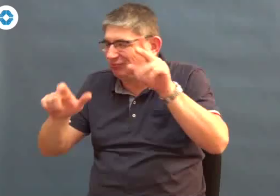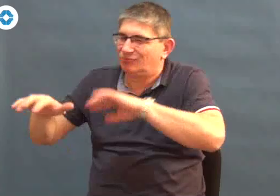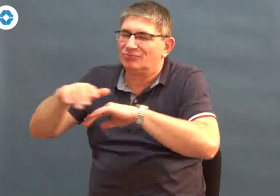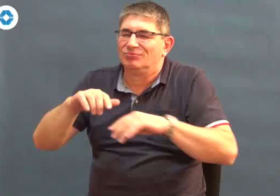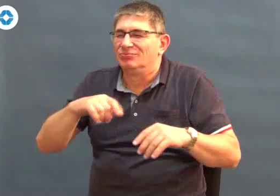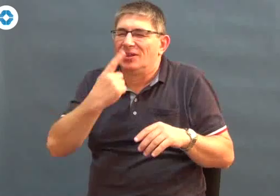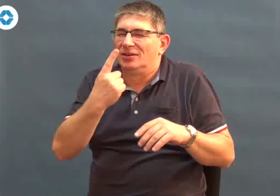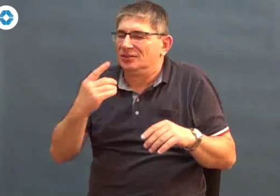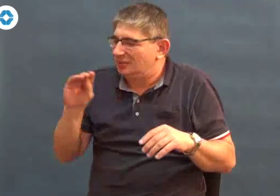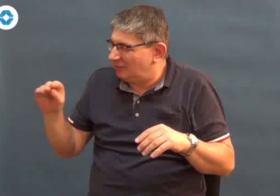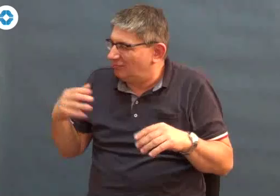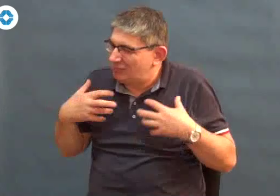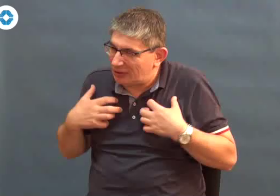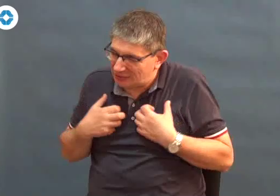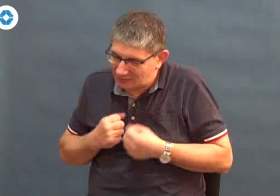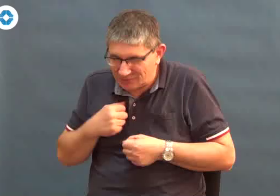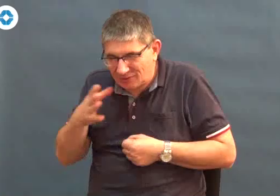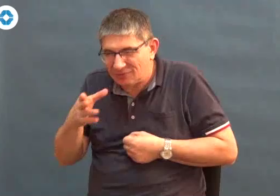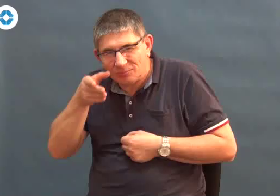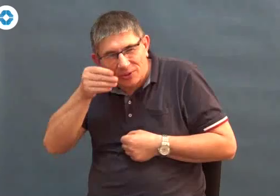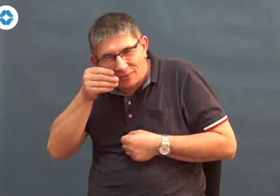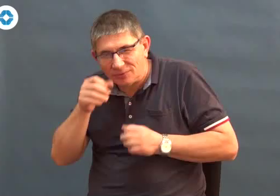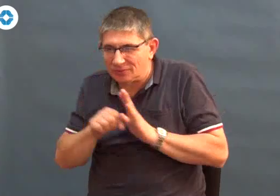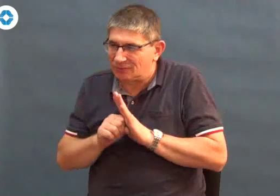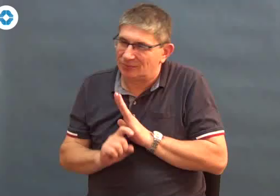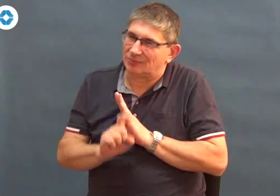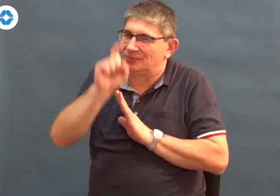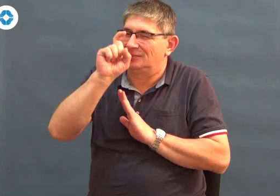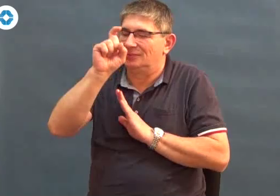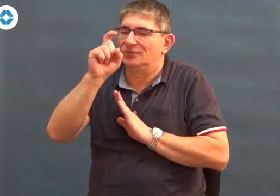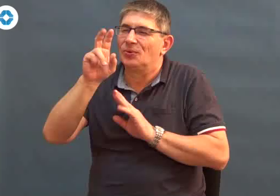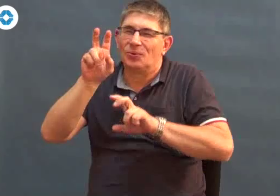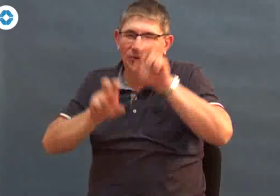Jeden z nich mówi, że jest zmęczony i chce pójść spać na górę do hotelu.